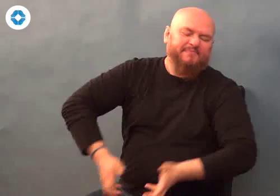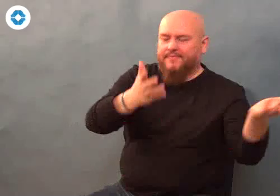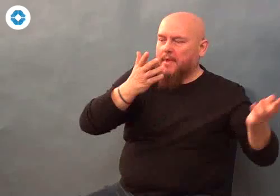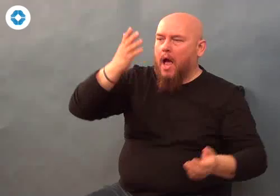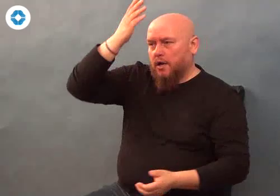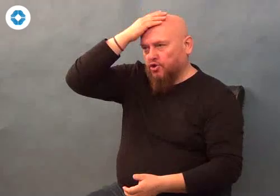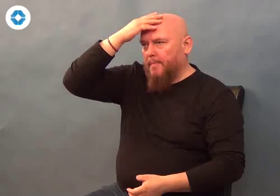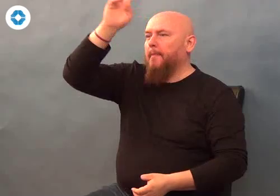Kapelusz leży dalej.